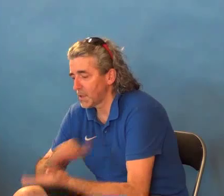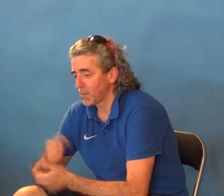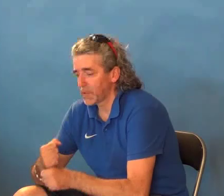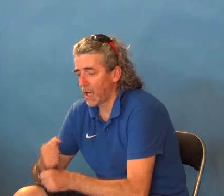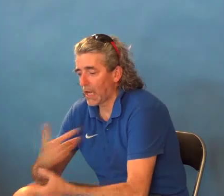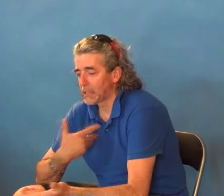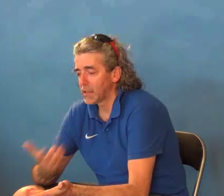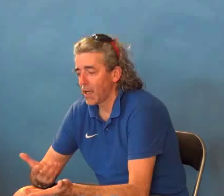Jestem zajęty pracą.